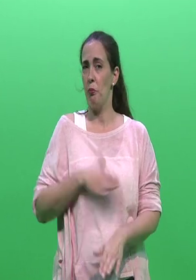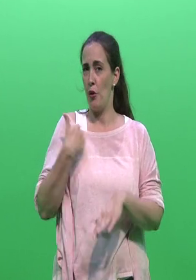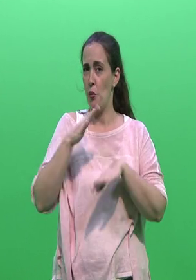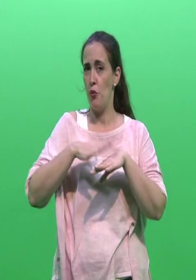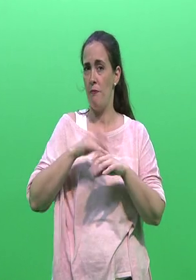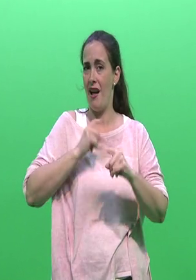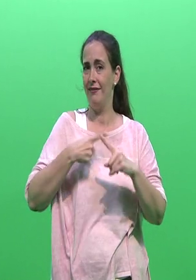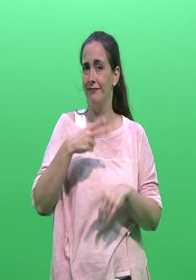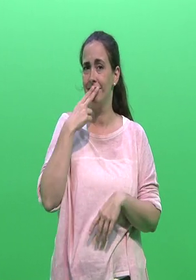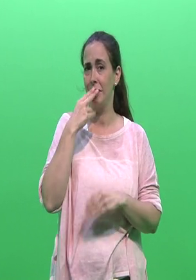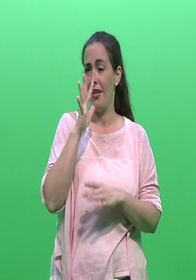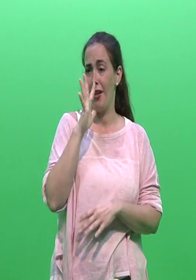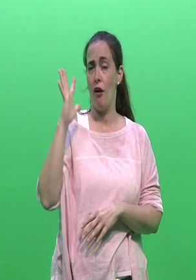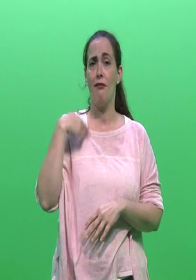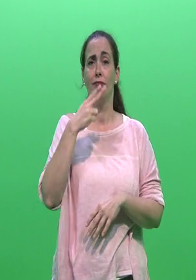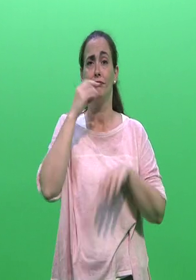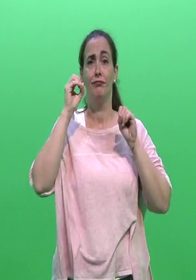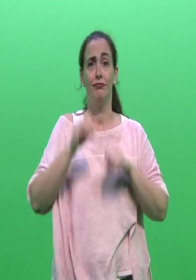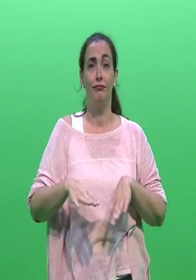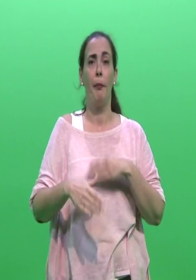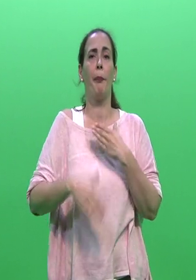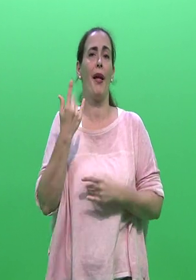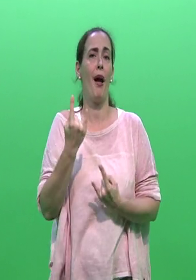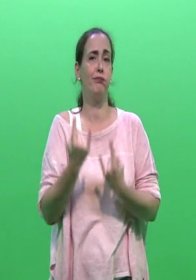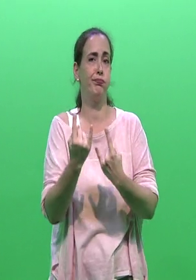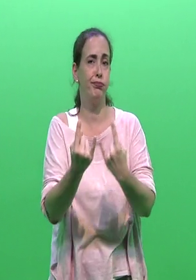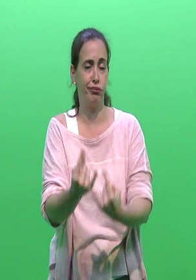Pot ser que sigui perquè soc exfumadora. Fa cinc anys vaig deixar el tabac i vaig començar a tenir problemes.